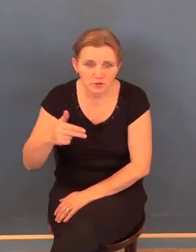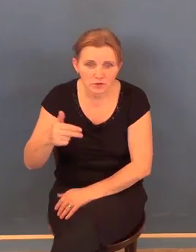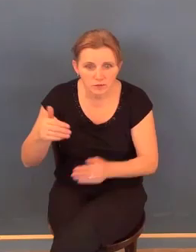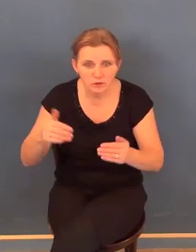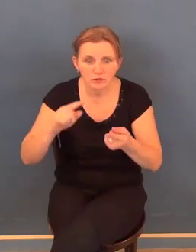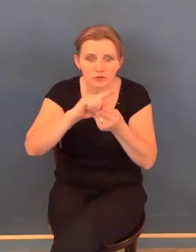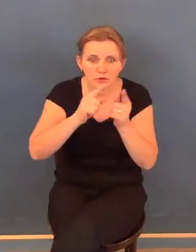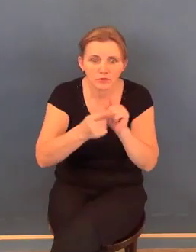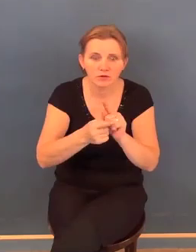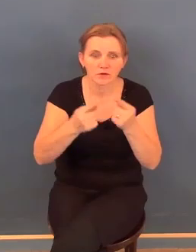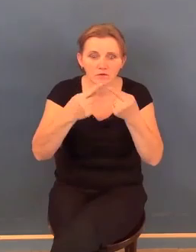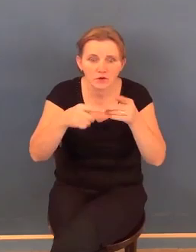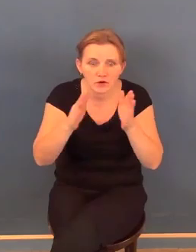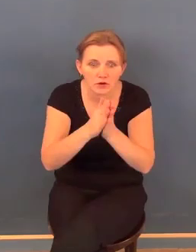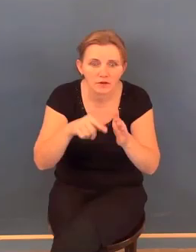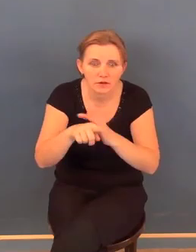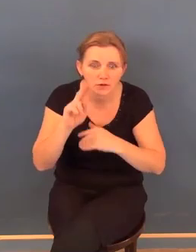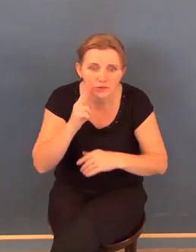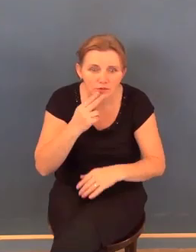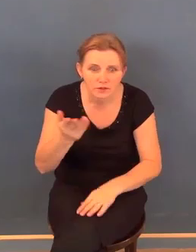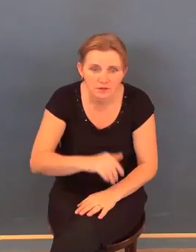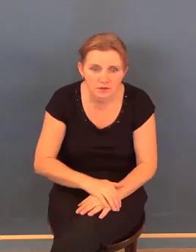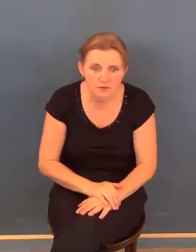W niedzielę możemy się spotkać w kościele dla Głuchych.